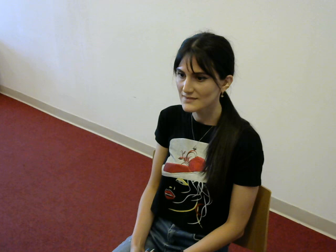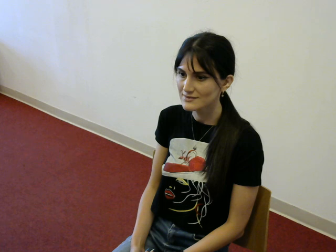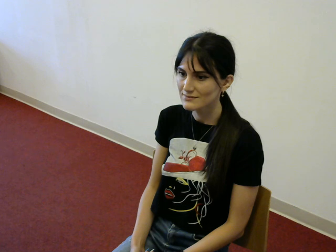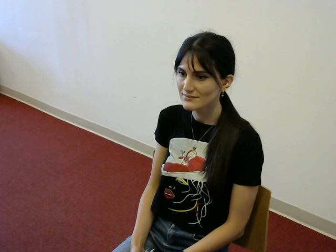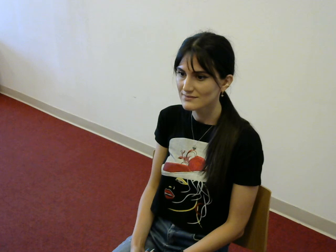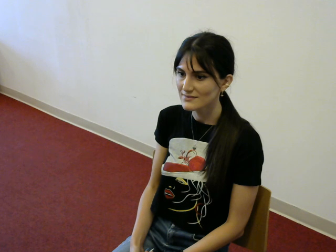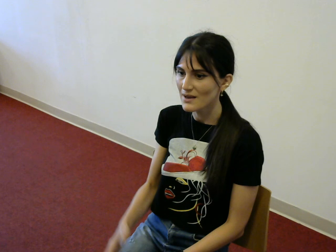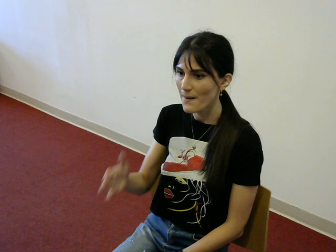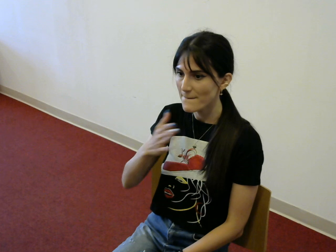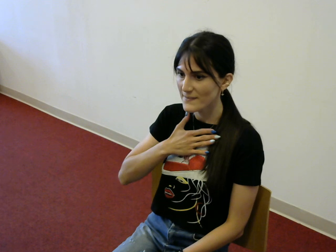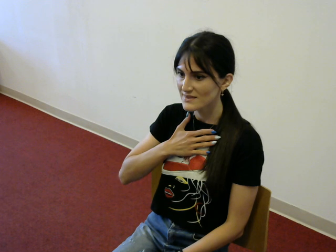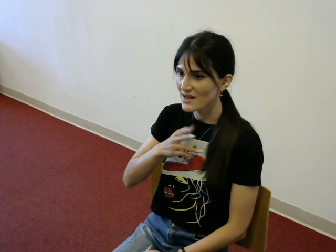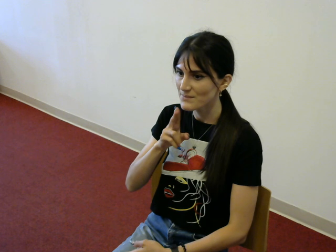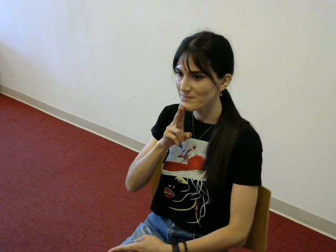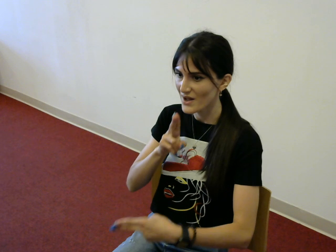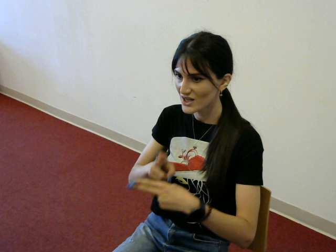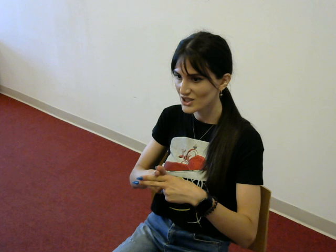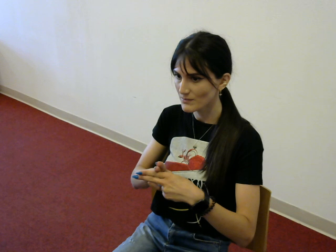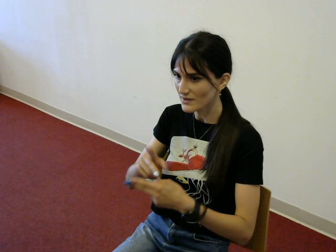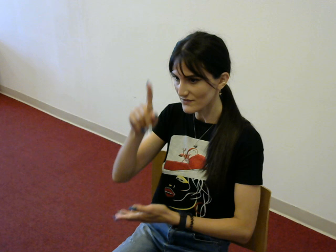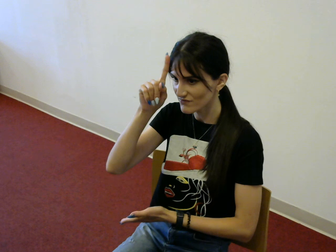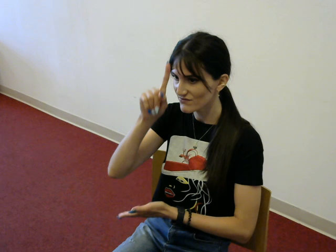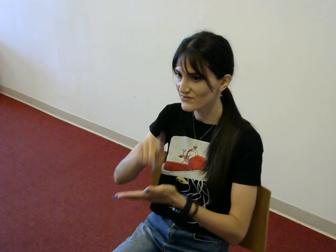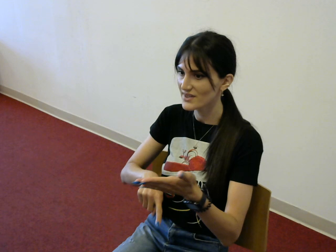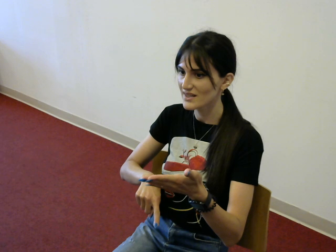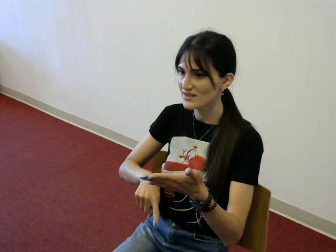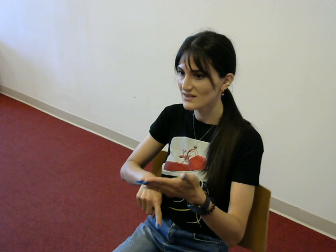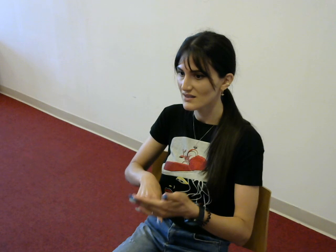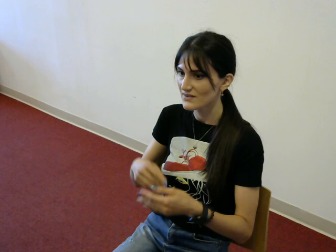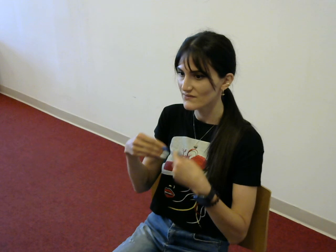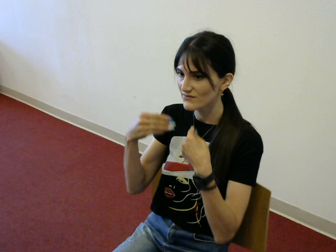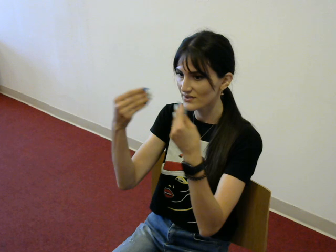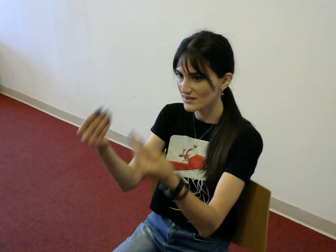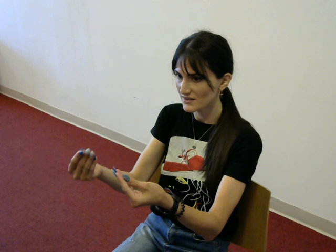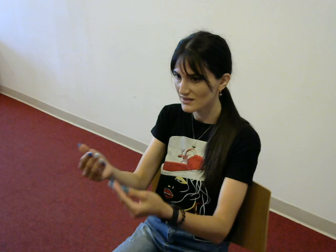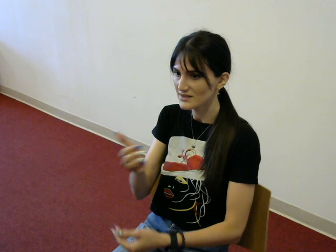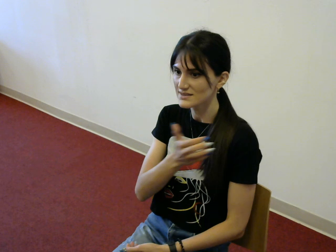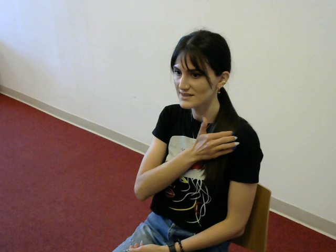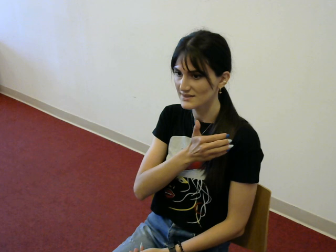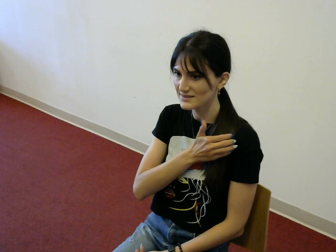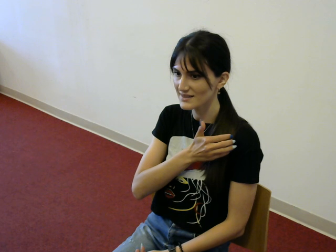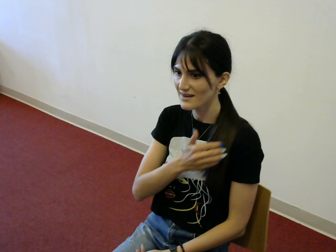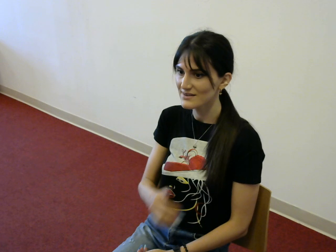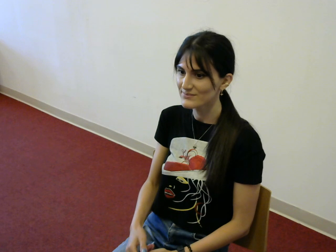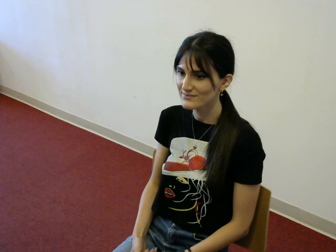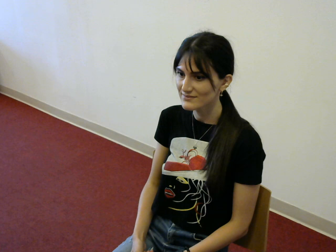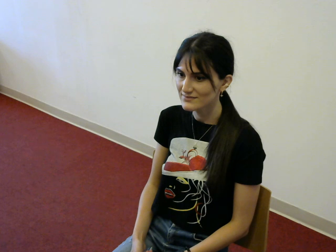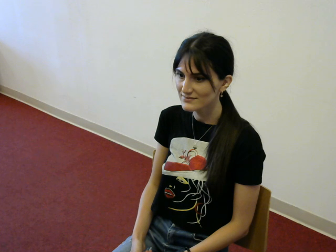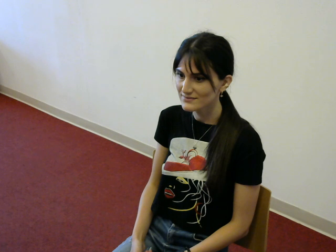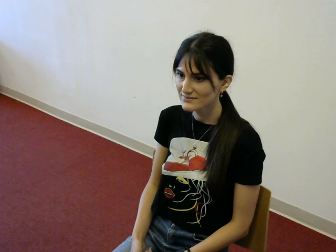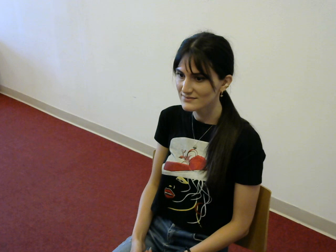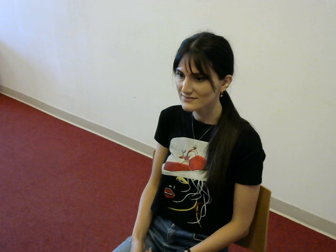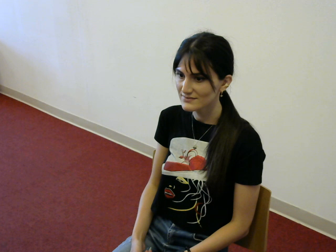Mən bacıma etibarnamə vermək istəyirəm